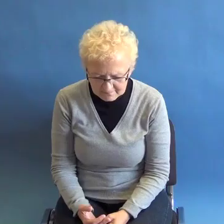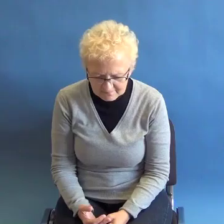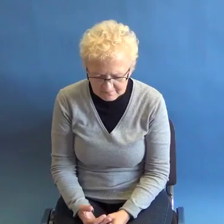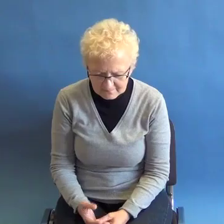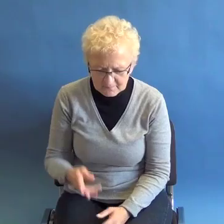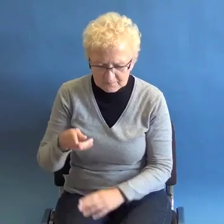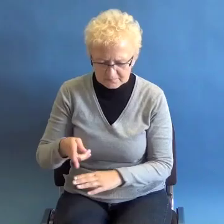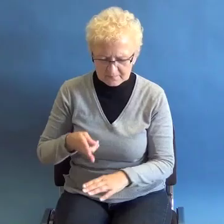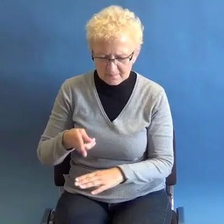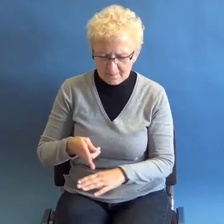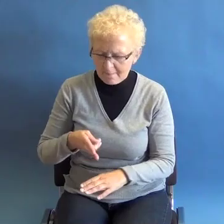Pociąg.